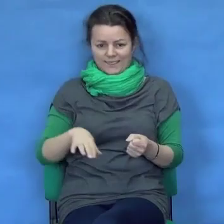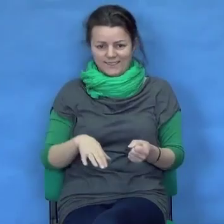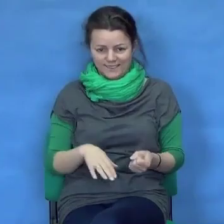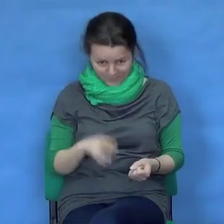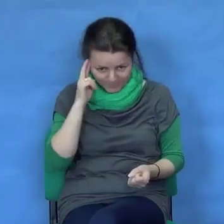Rozumiesz?